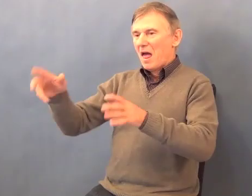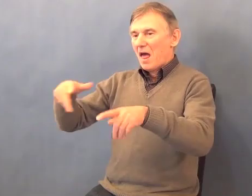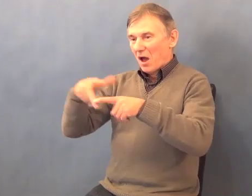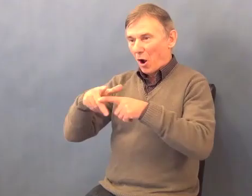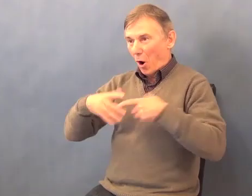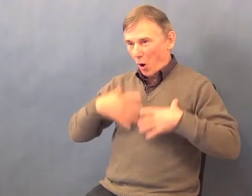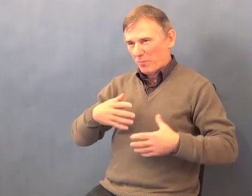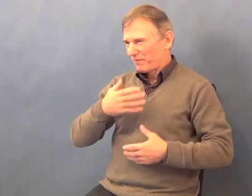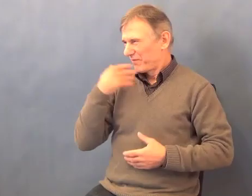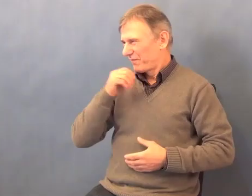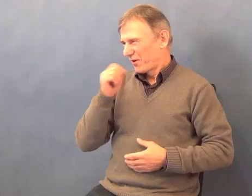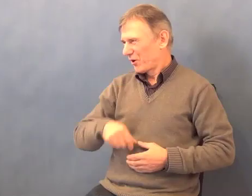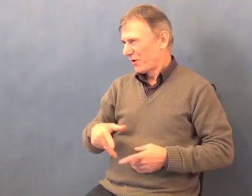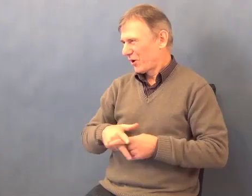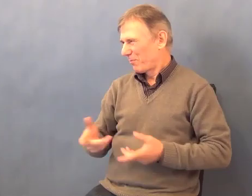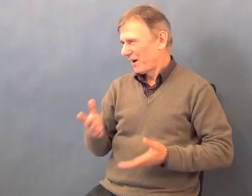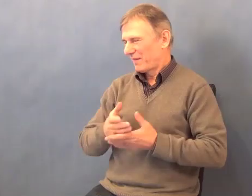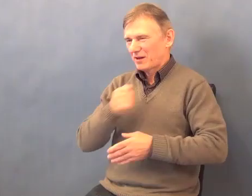Ale konie się nie kąpią, w ogóle.